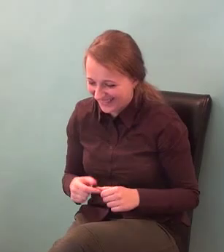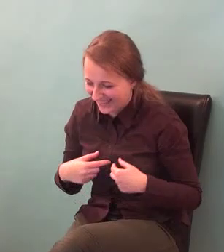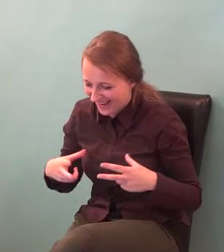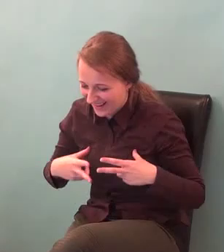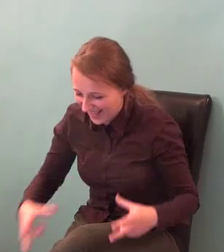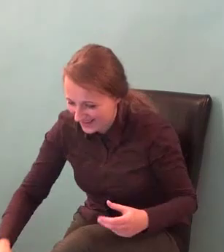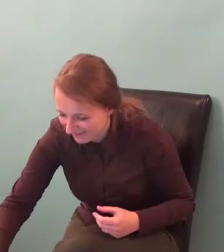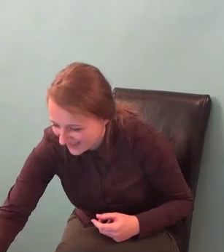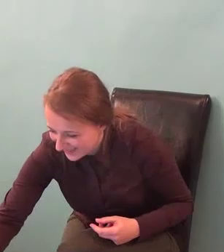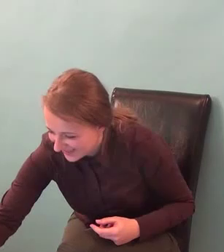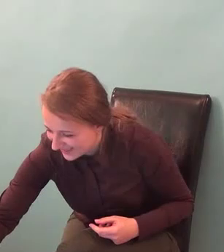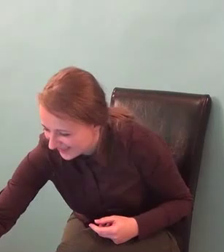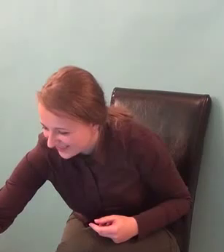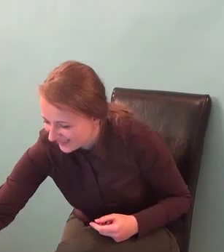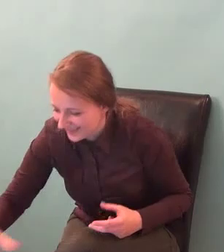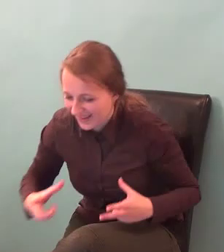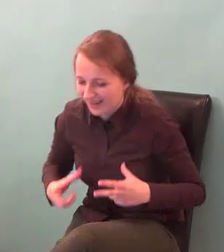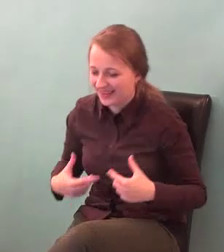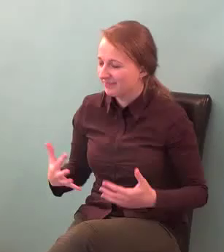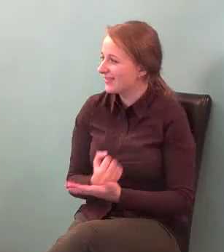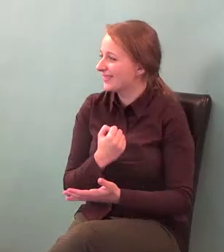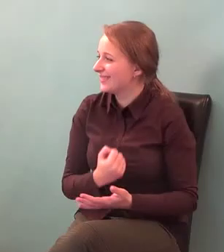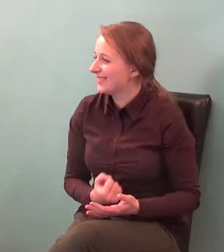Ja biorę urlop.